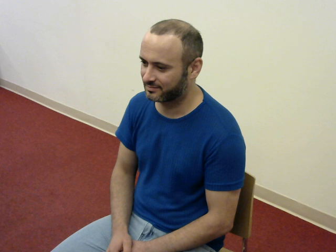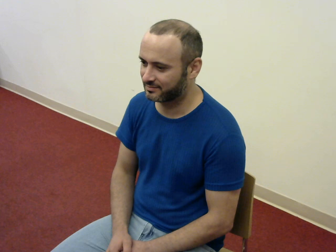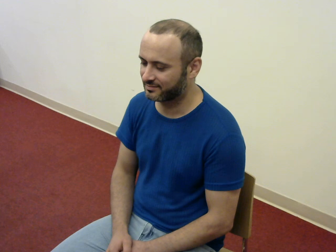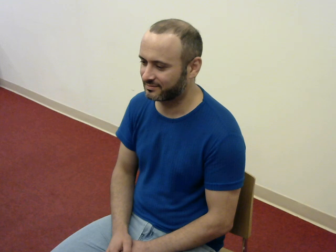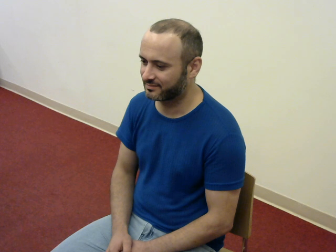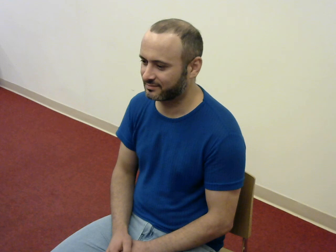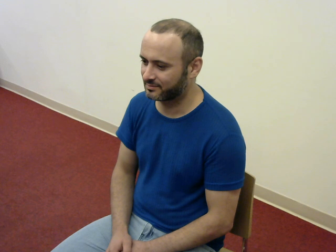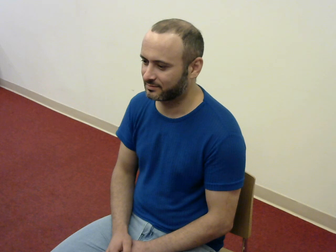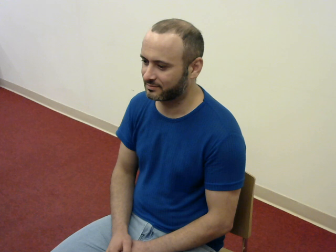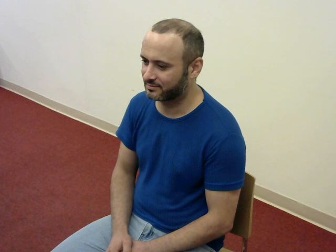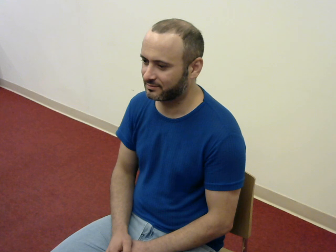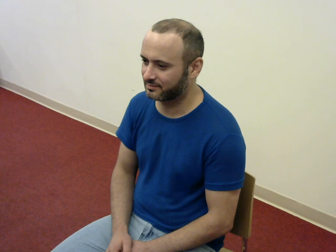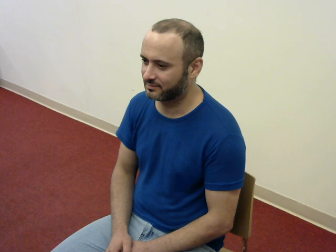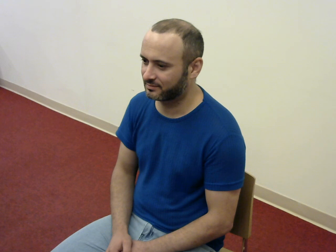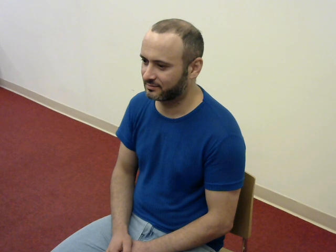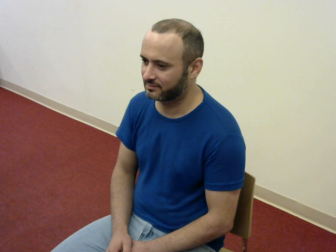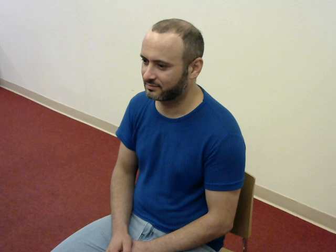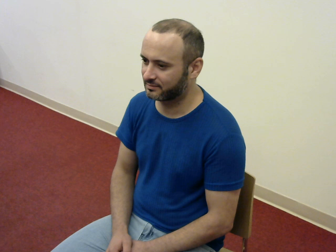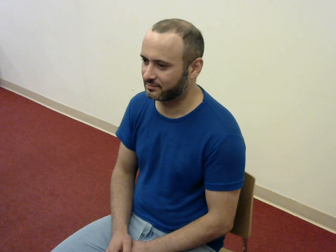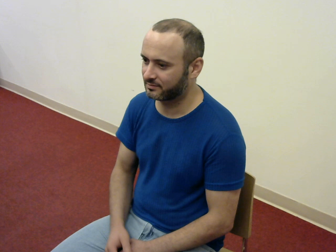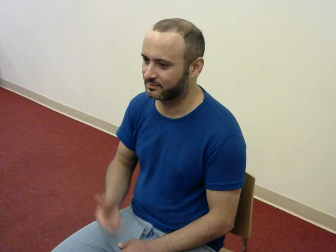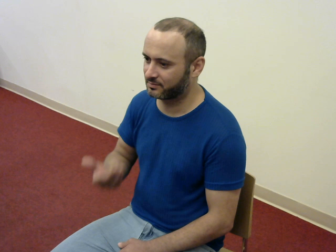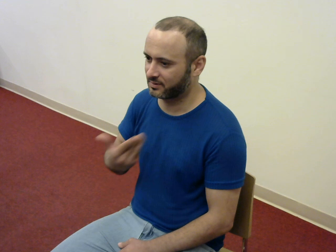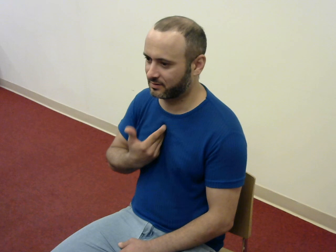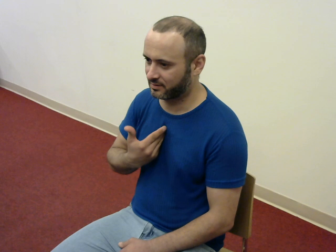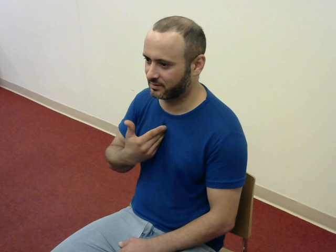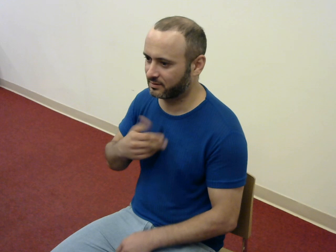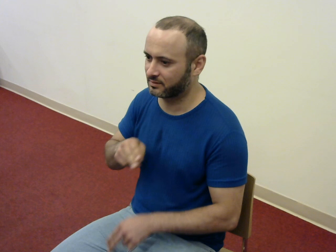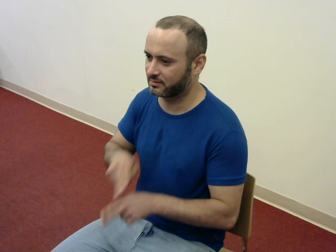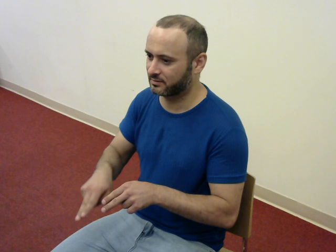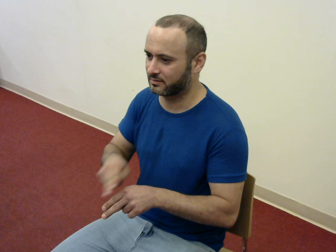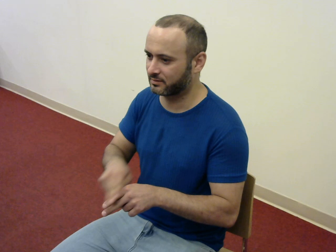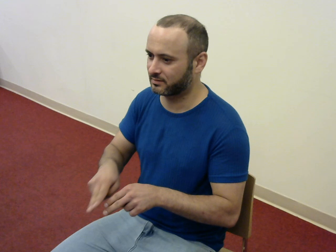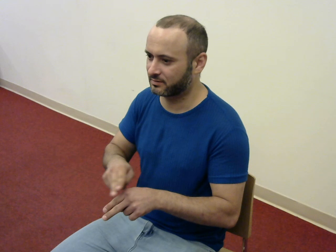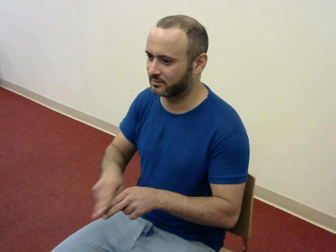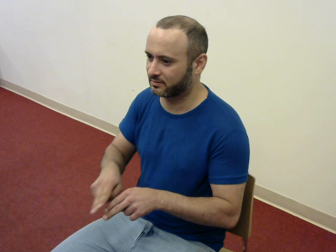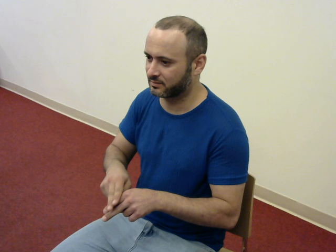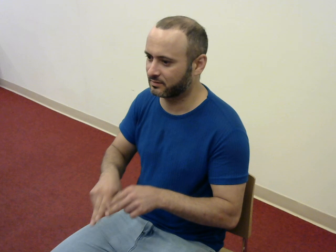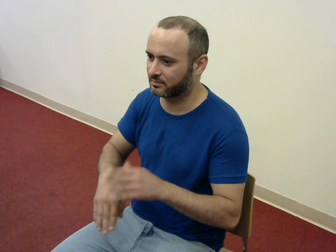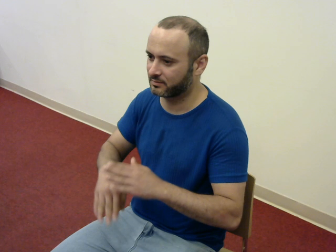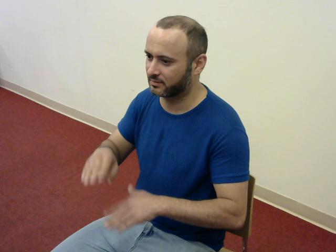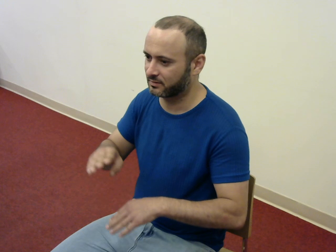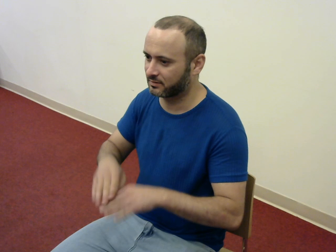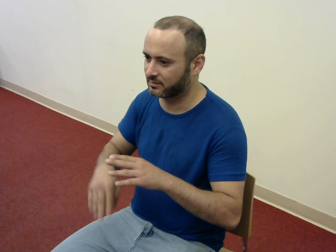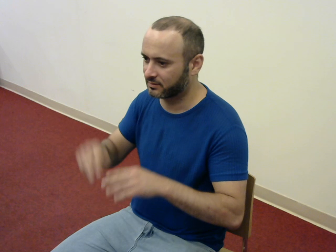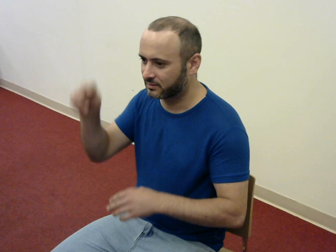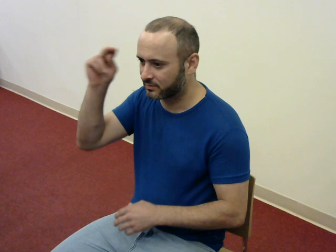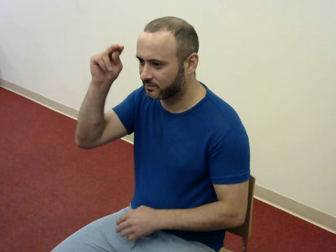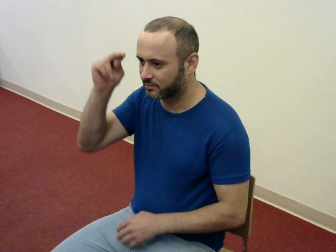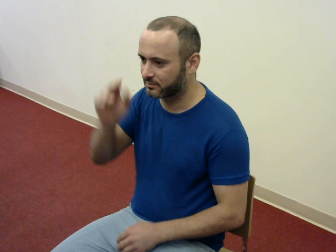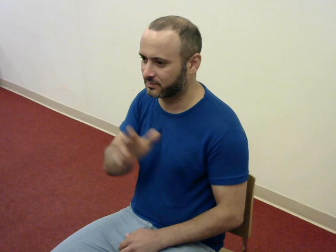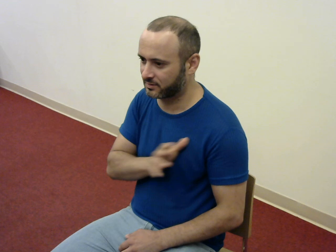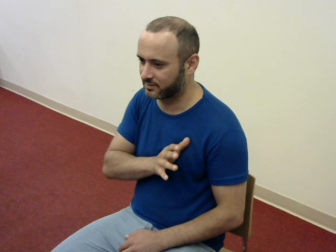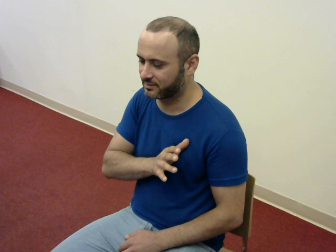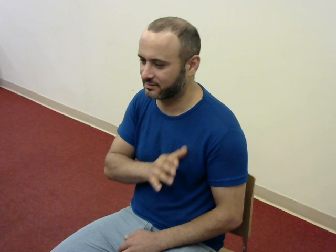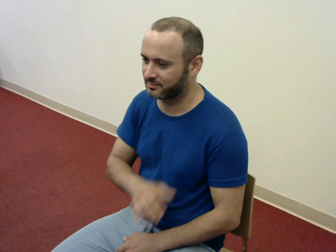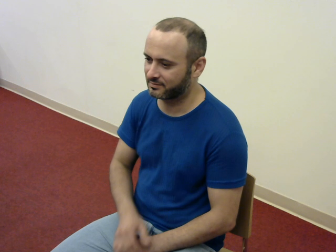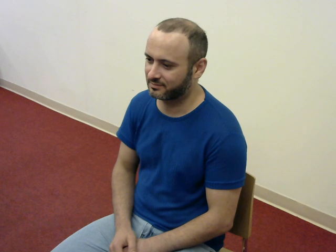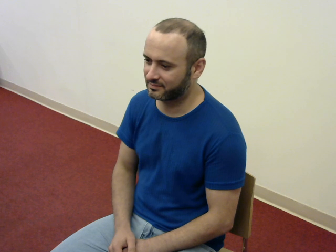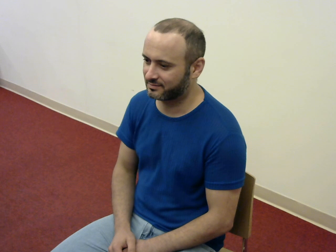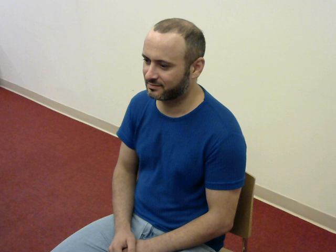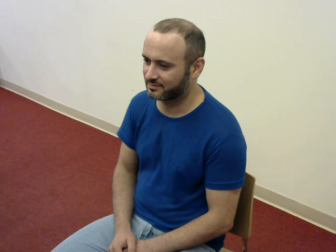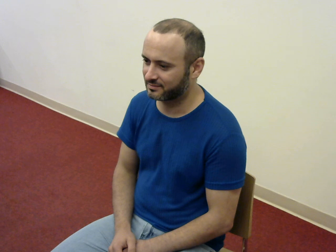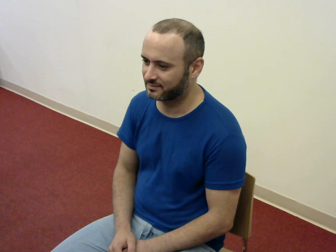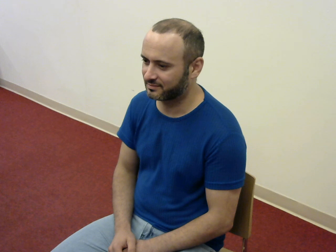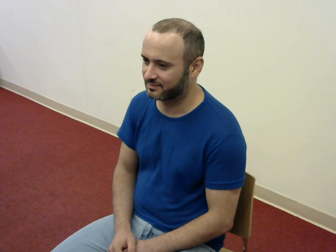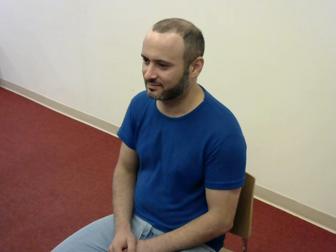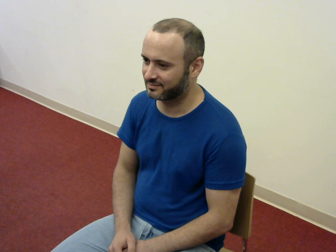Mən dülgər peşəsinin təhsilini almışam